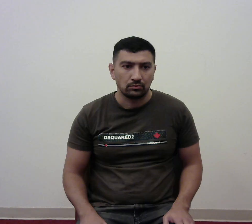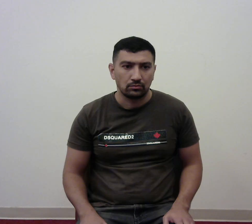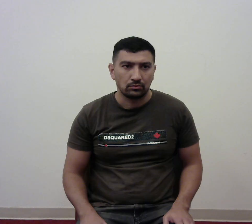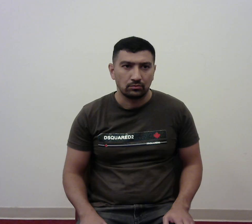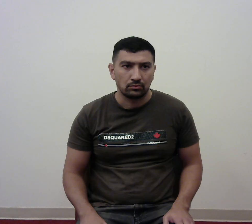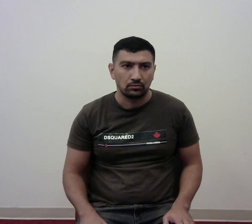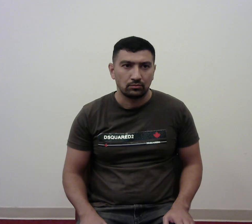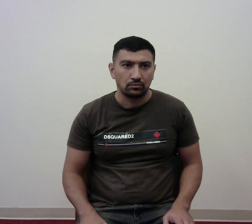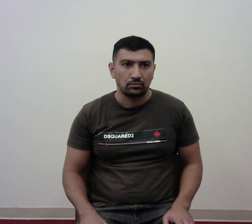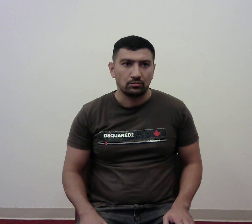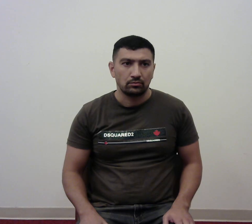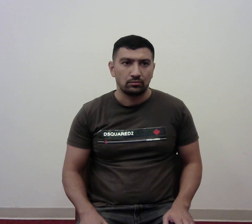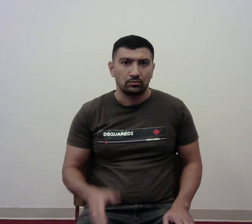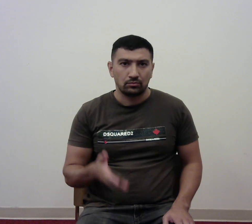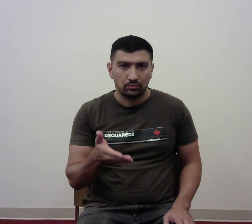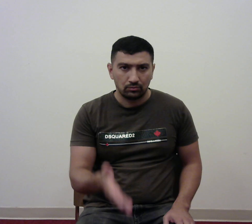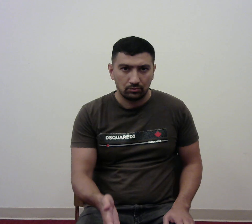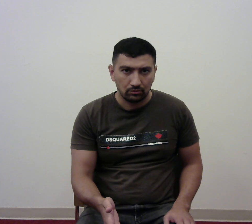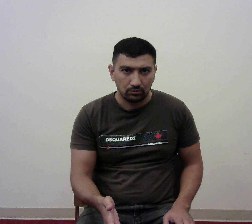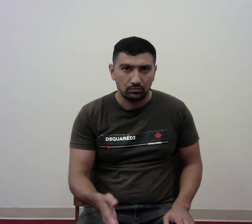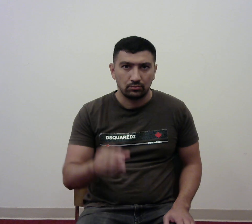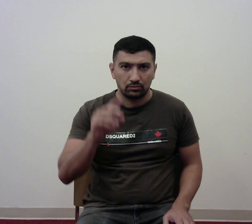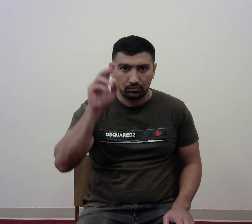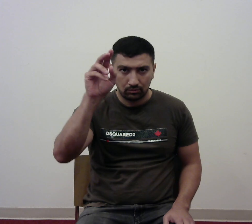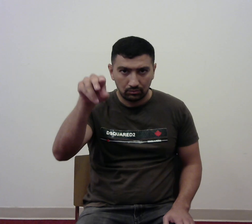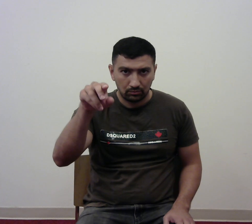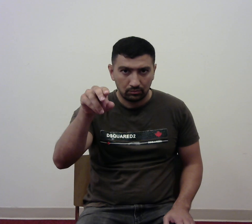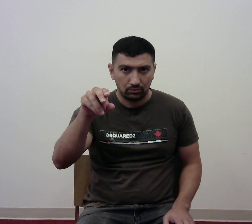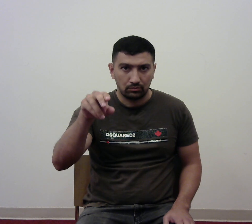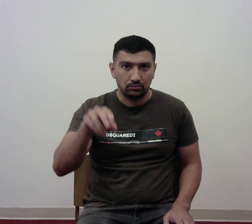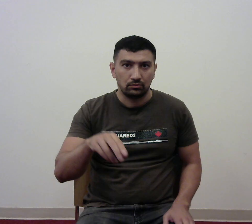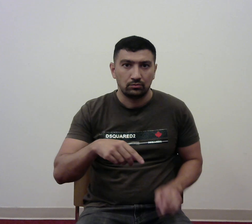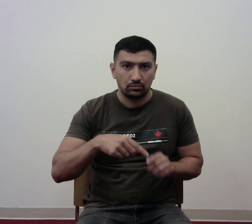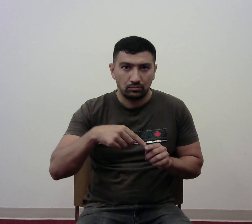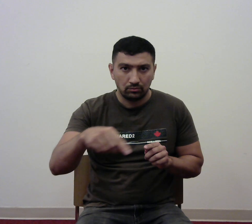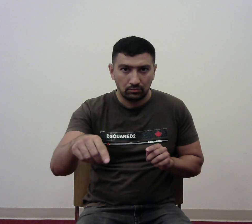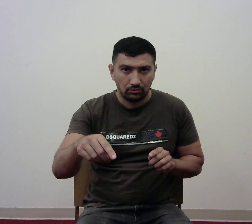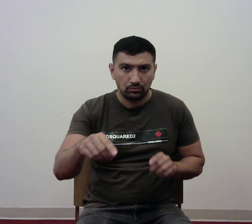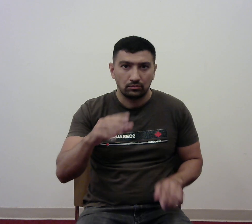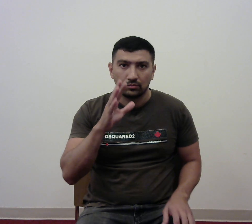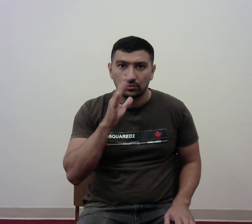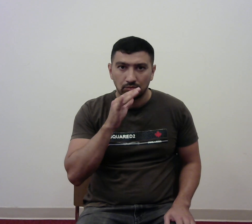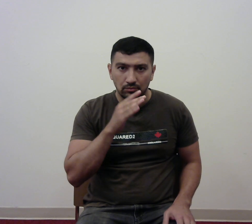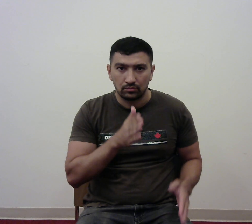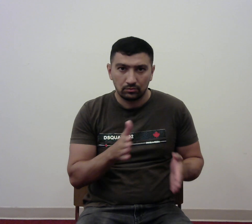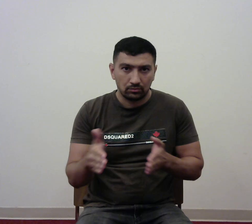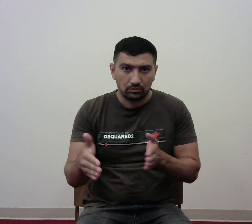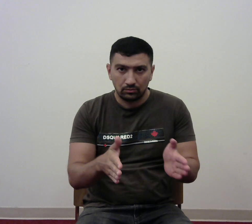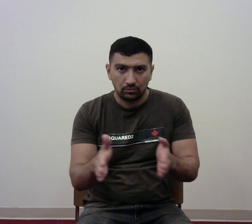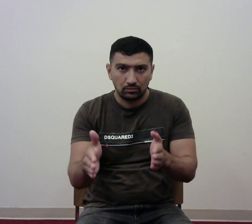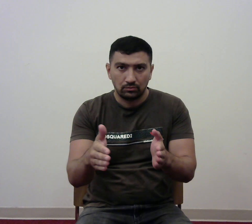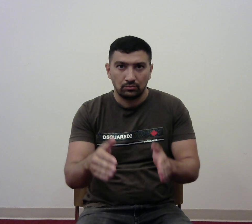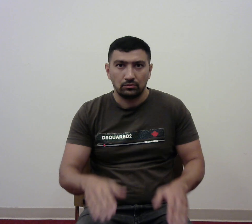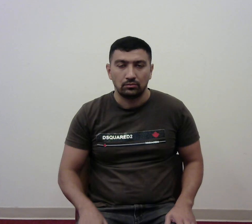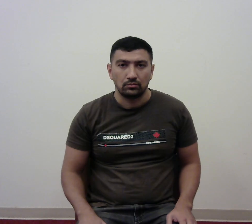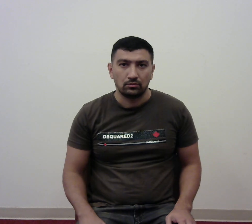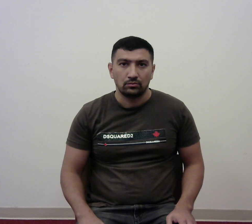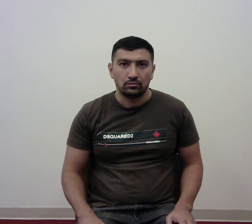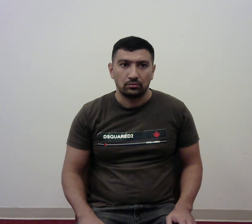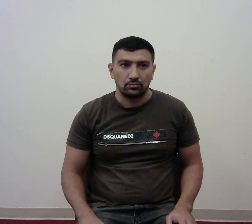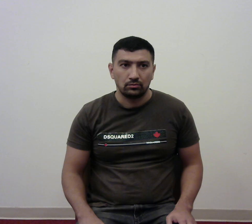Burdan oraya nə qədər vaxt yoldur?